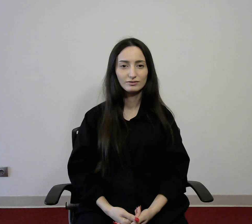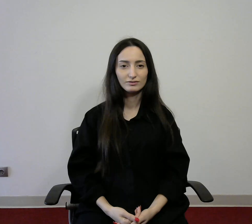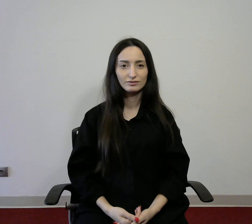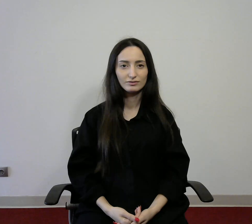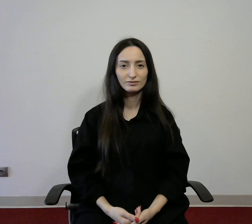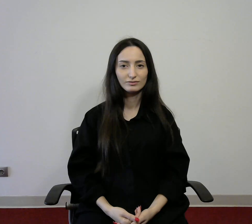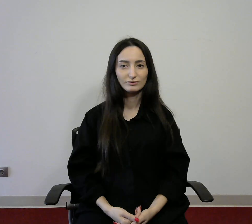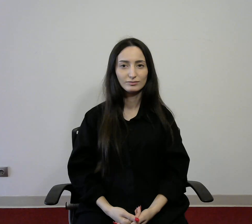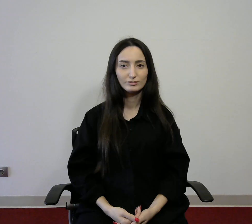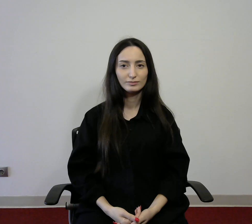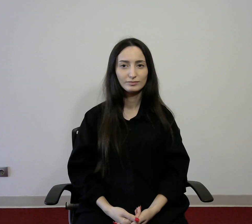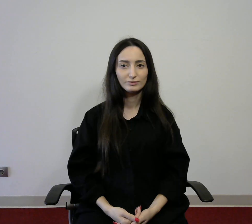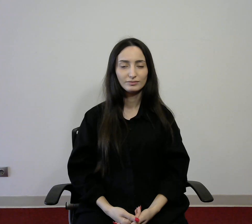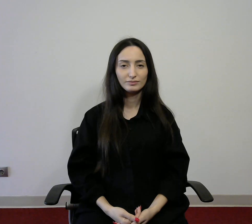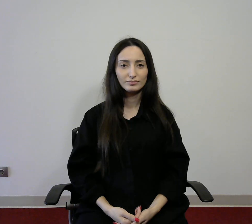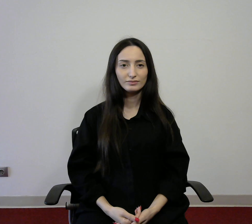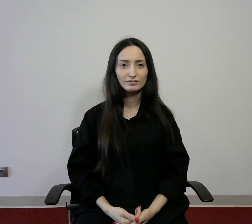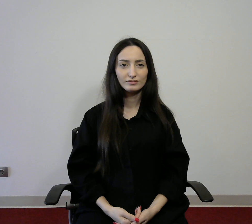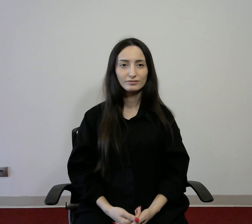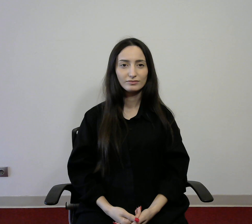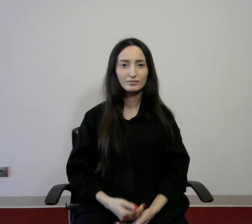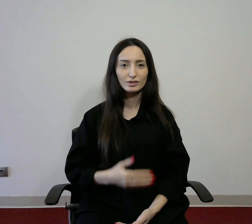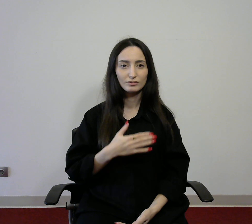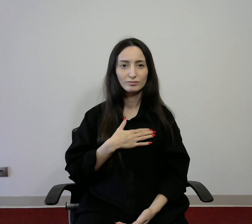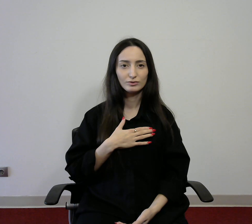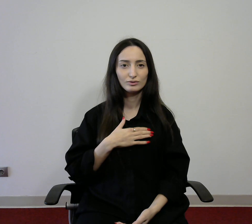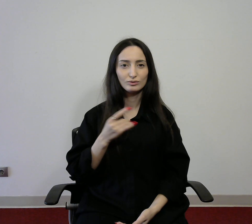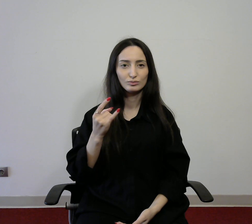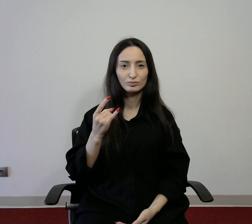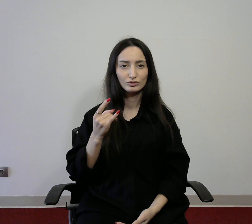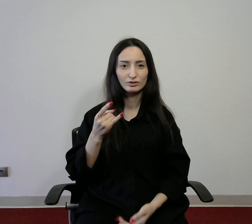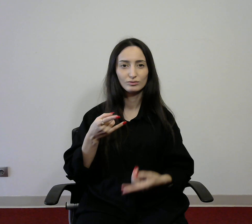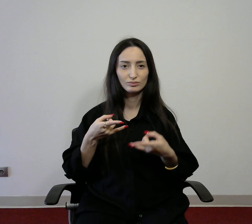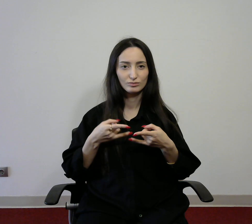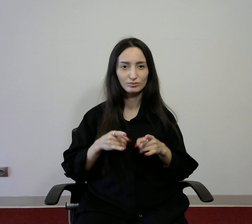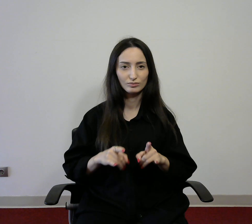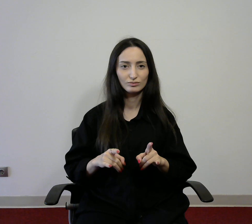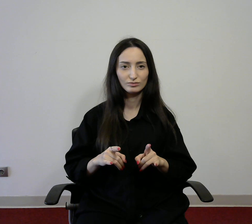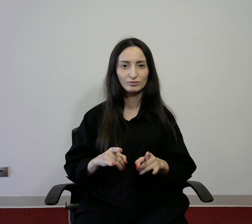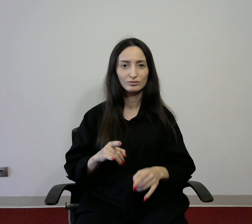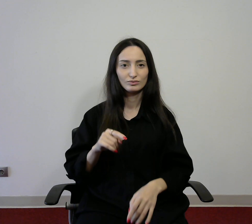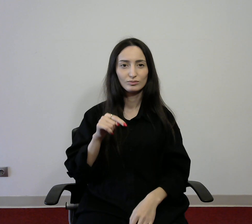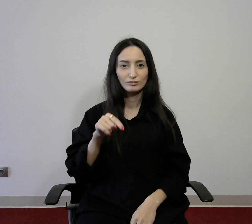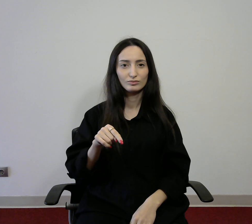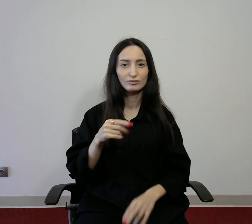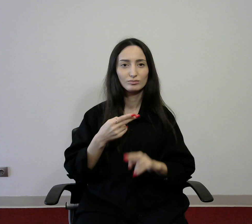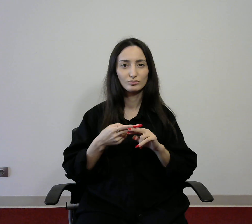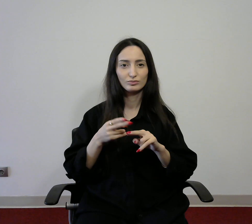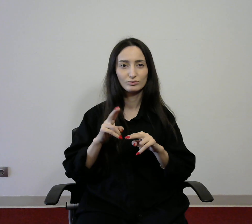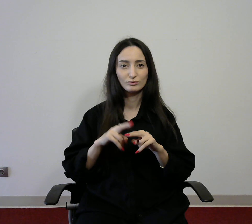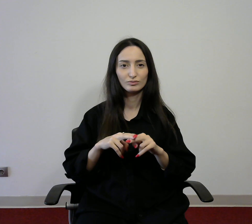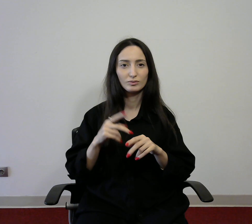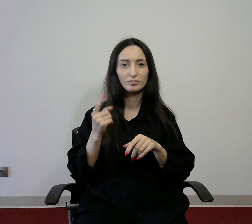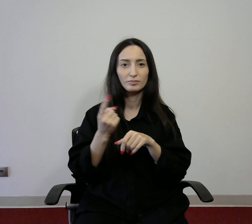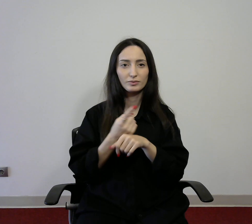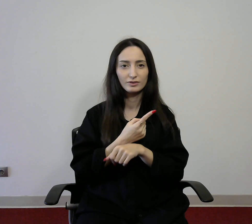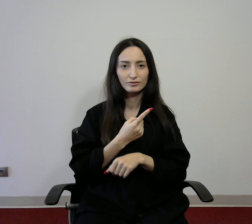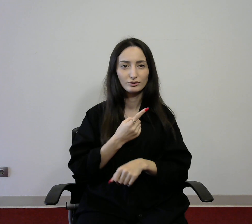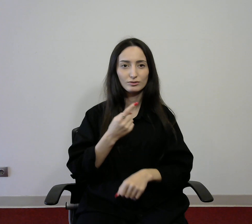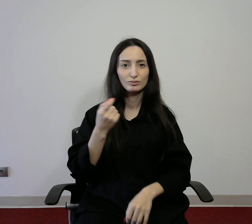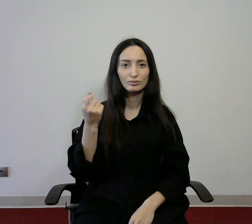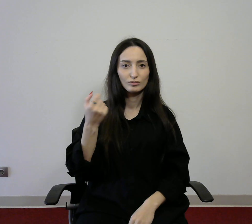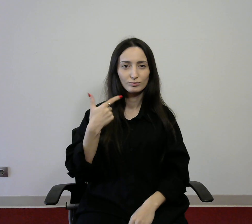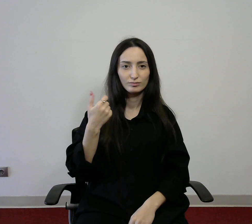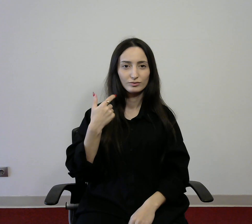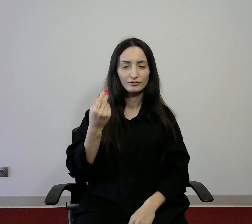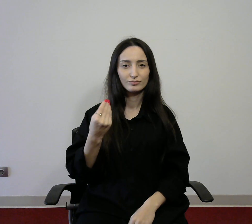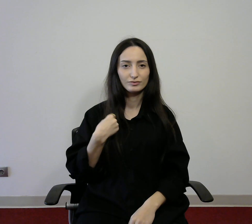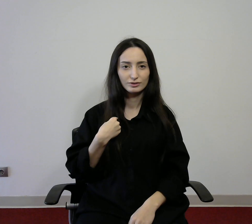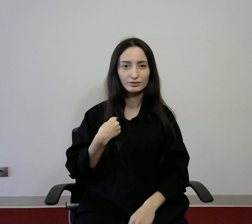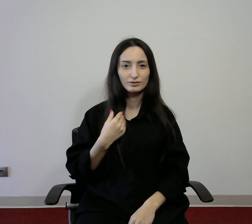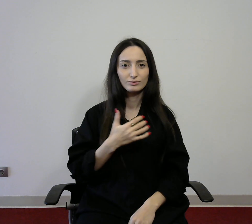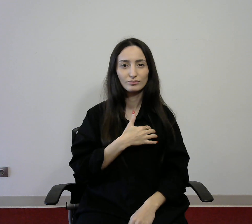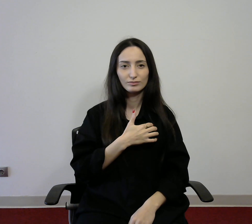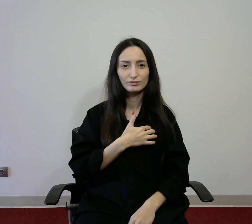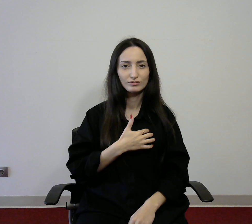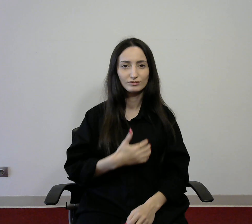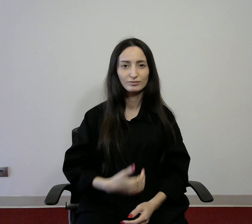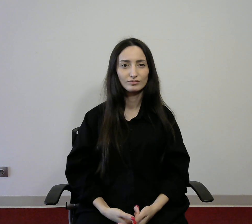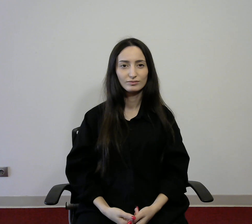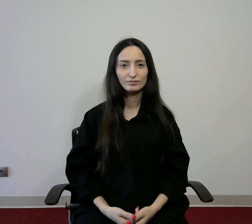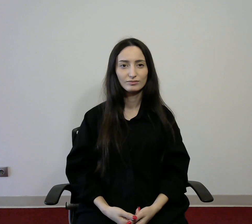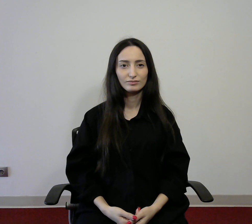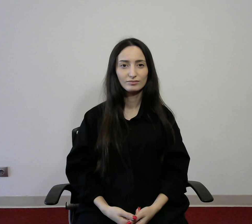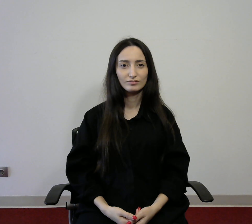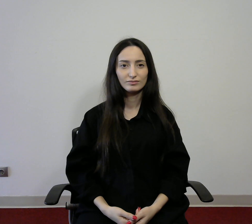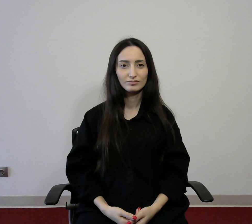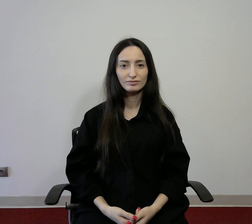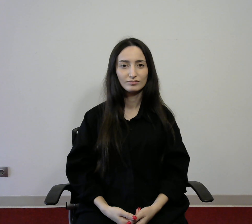Mənim uşağım anadan olub, ona görə birdəfəlik müavinət almaq istəyirəm